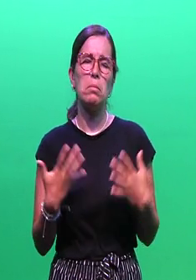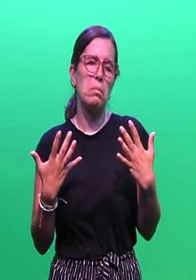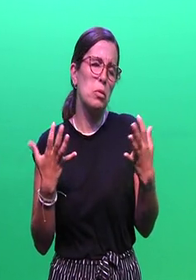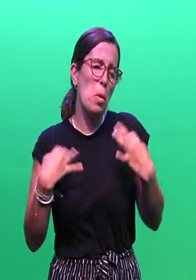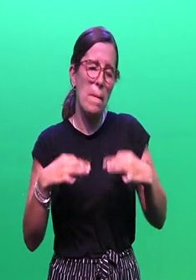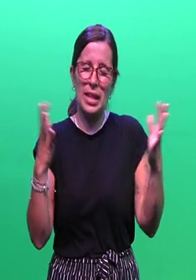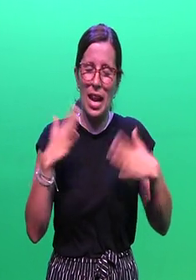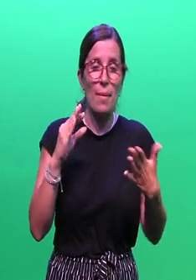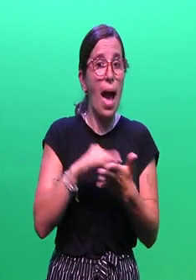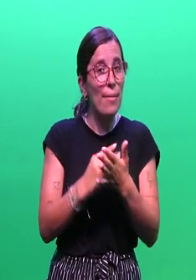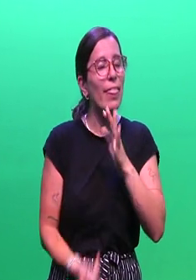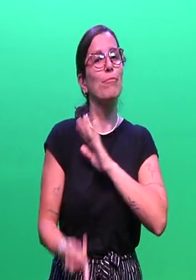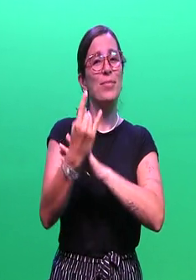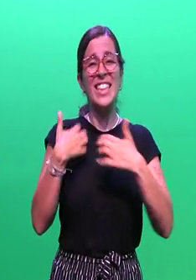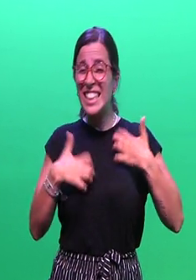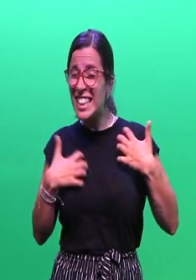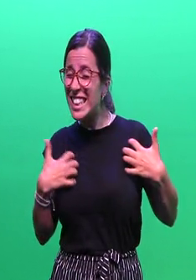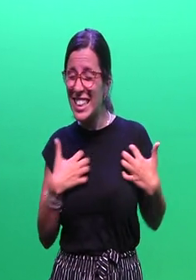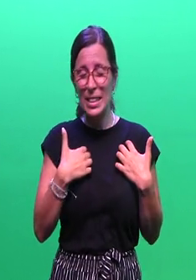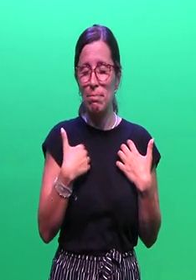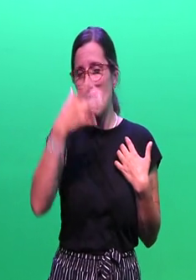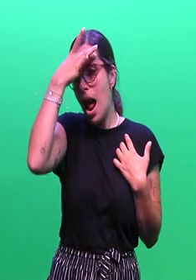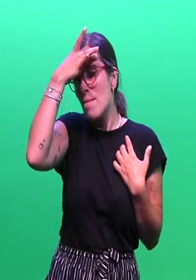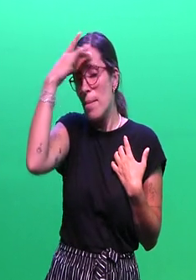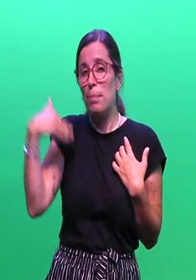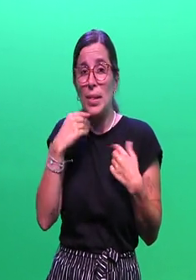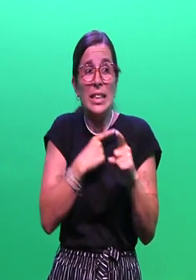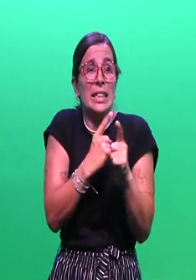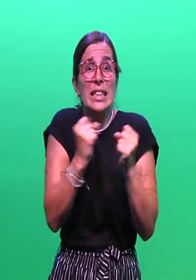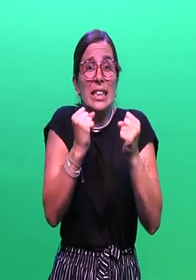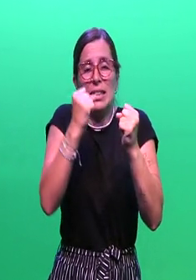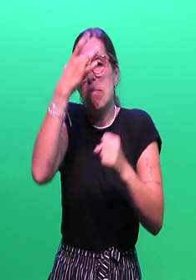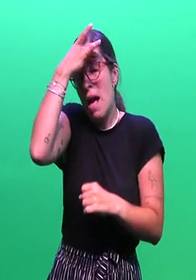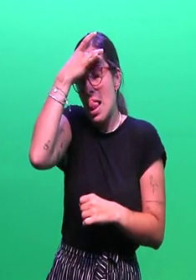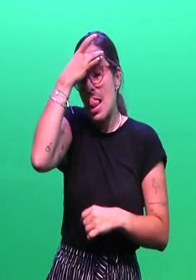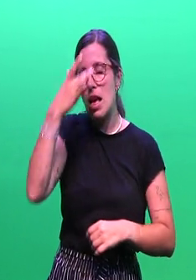Normalment no, però de vegades em fa mal el cap quan em rasco, si estic nerviosa i estressada em fa mal el cap.